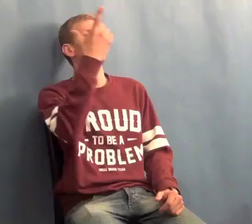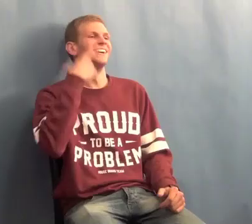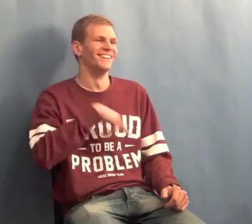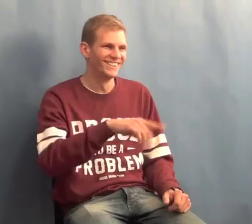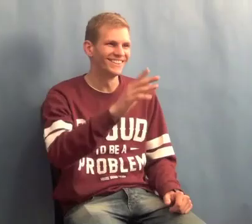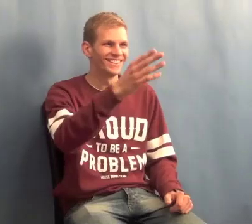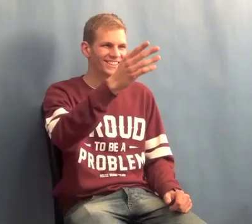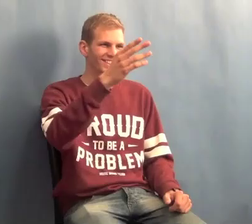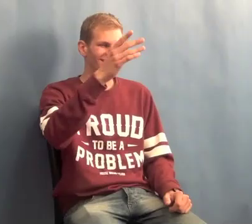Czekaj, jak to leciało.